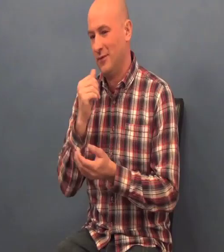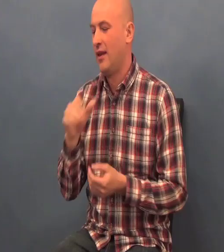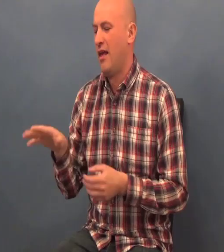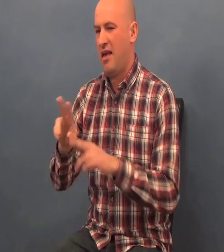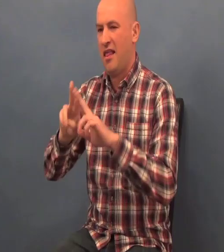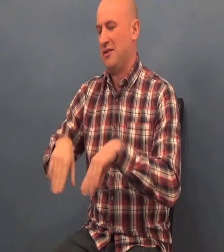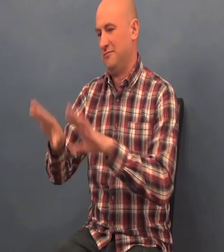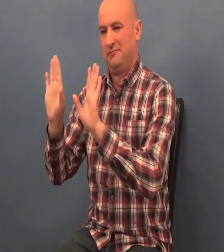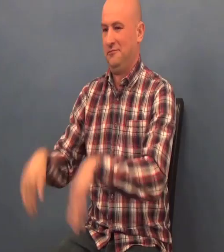Pozostałe żaby zostały.